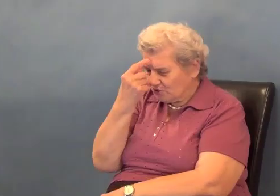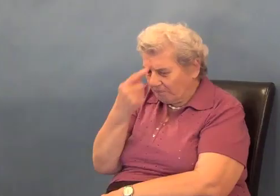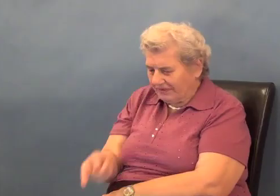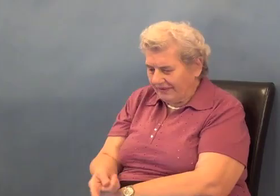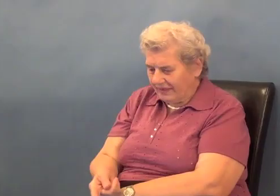Głupi.